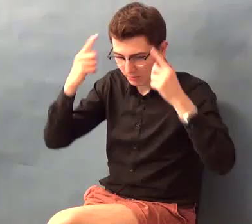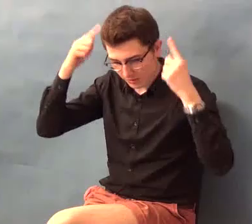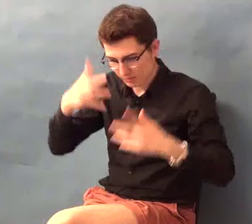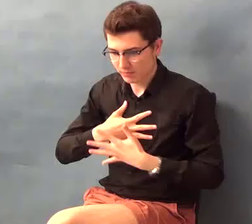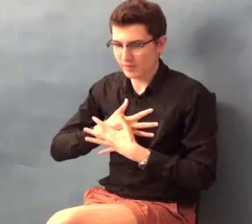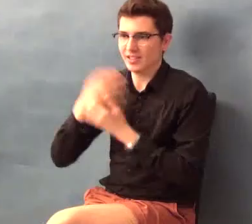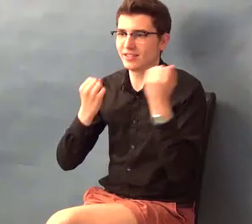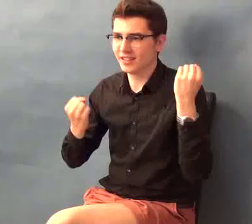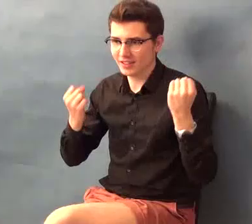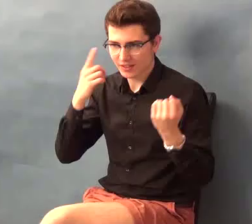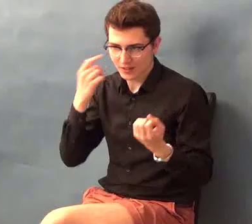Myszka Miki przestraszyła się go.